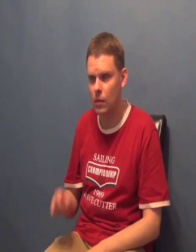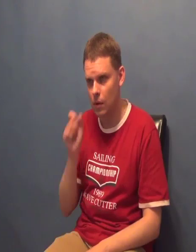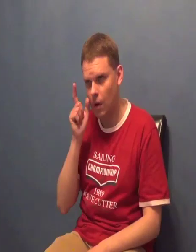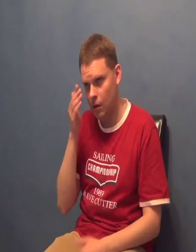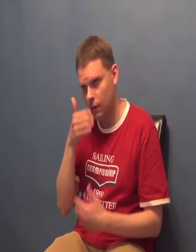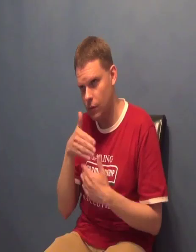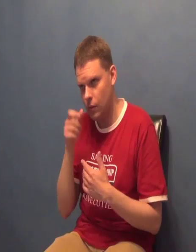Rano czy wieczorem?